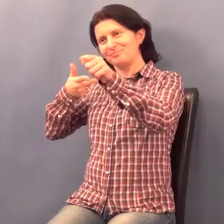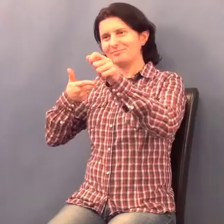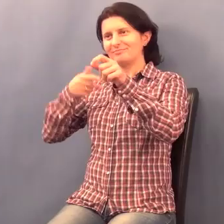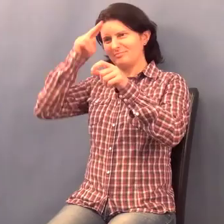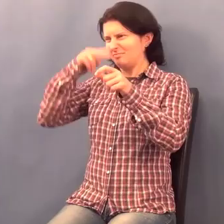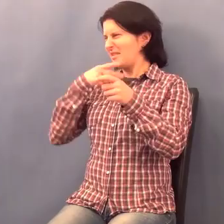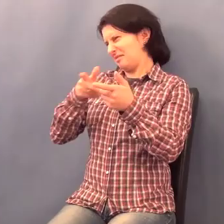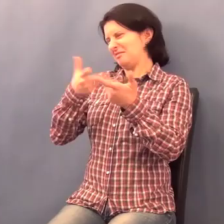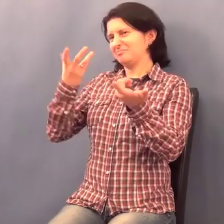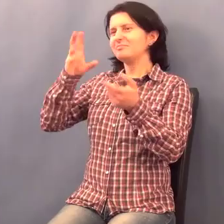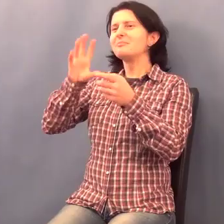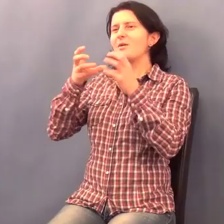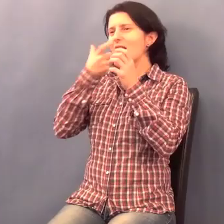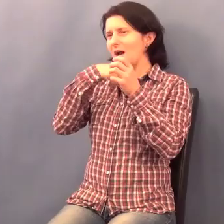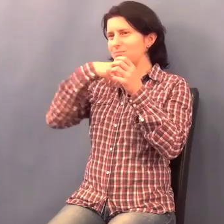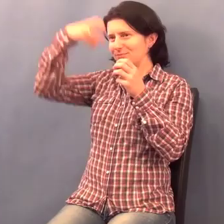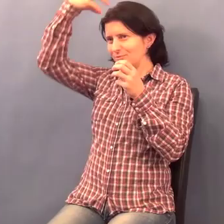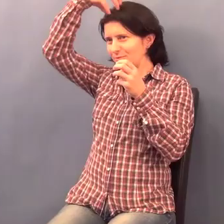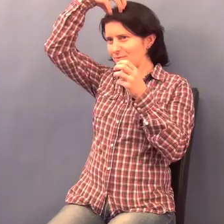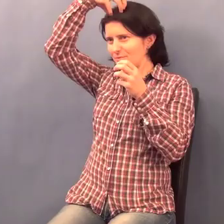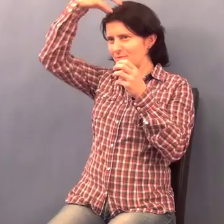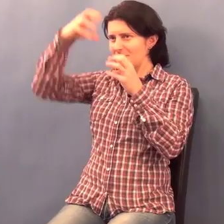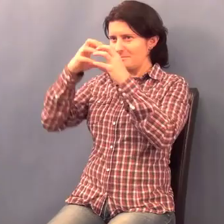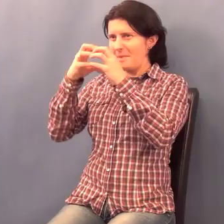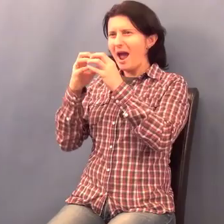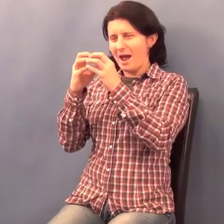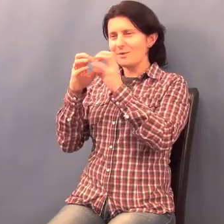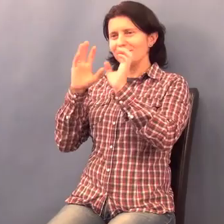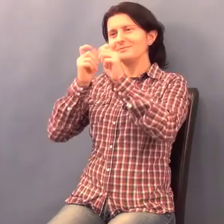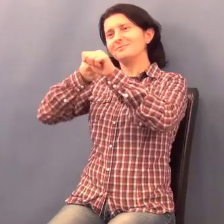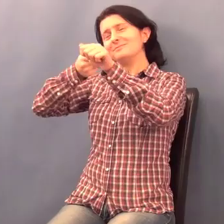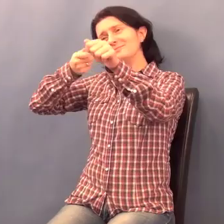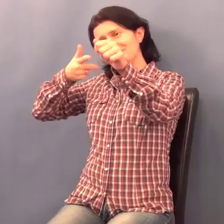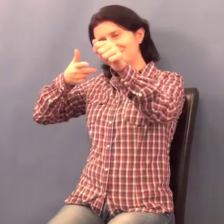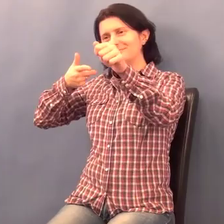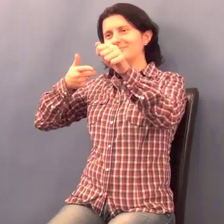Tata miał małe jabłko i położył je sobie na głowie, by chłopak mógł zacząć strzelać.